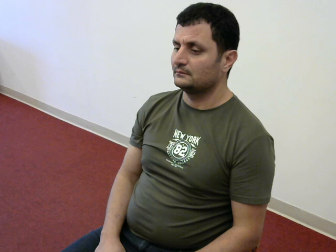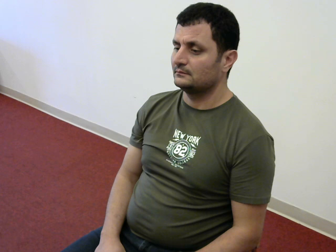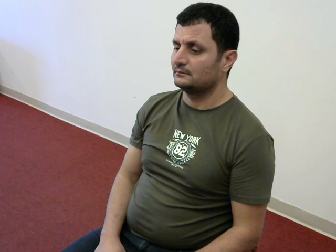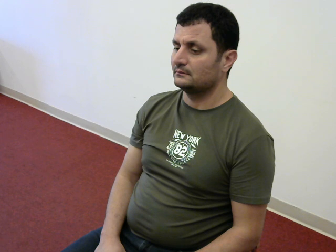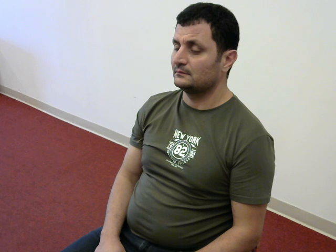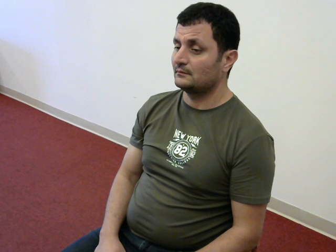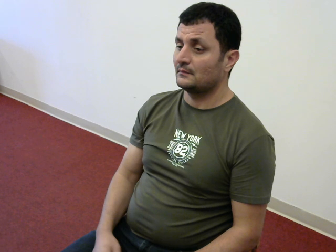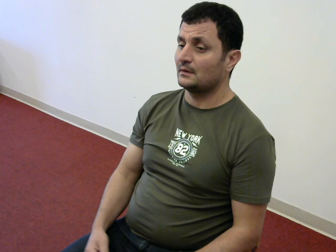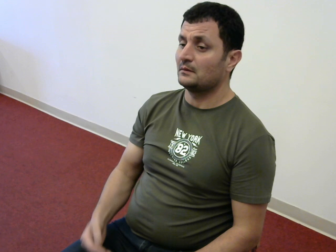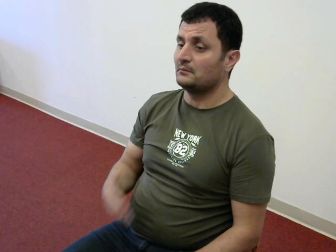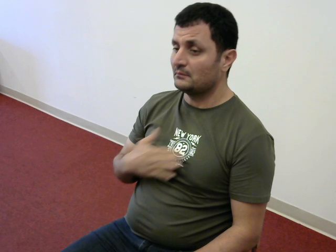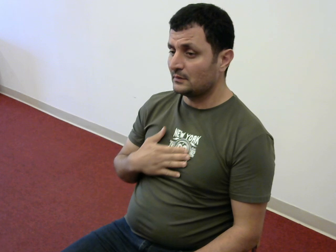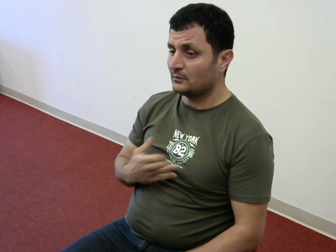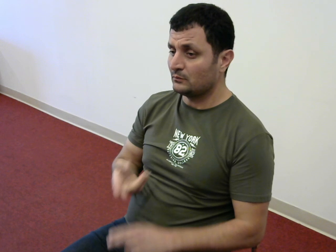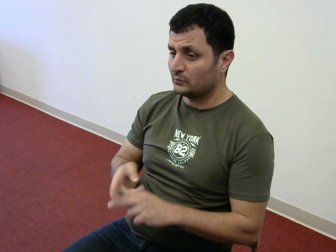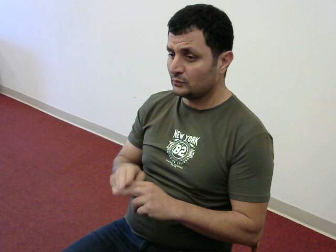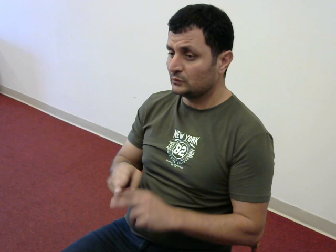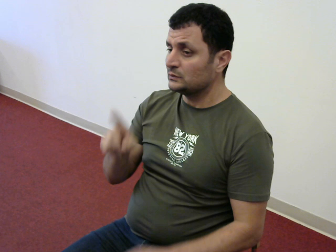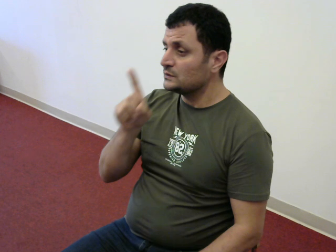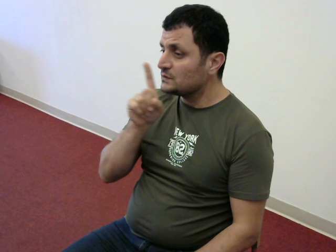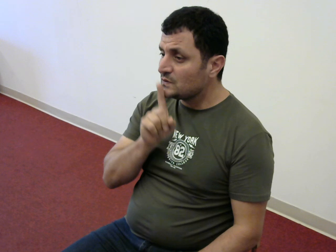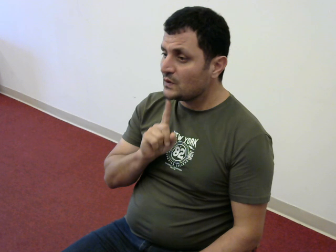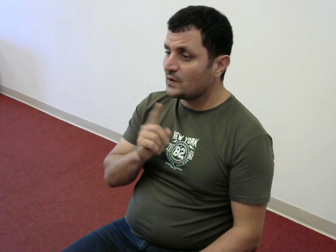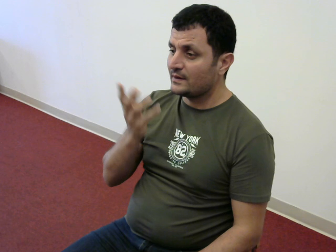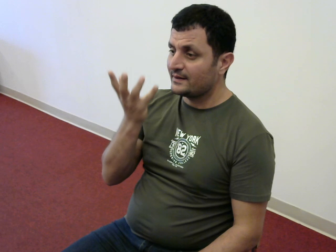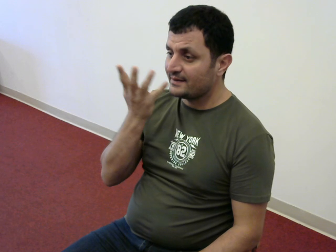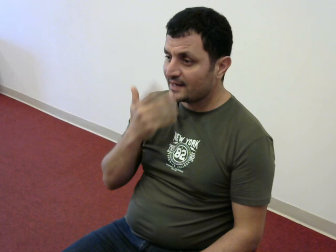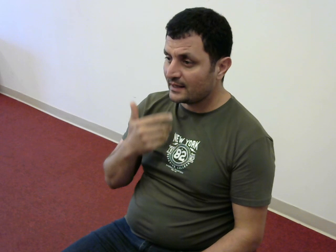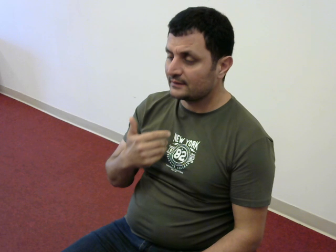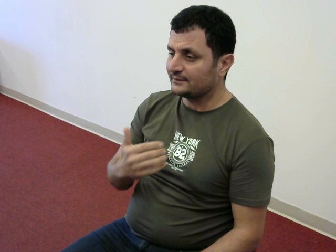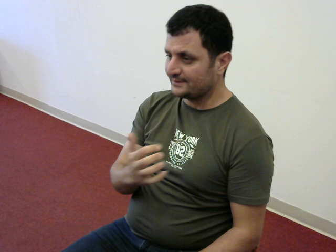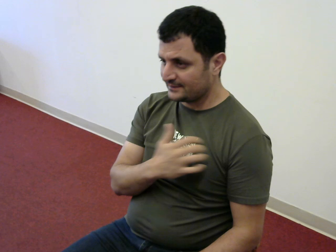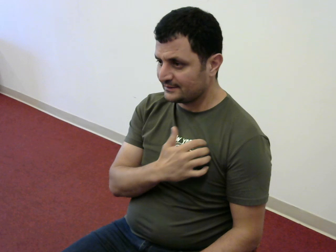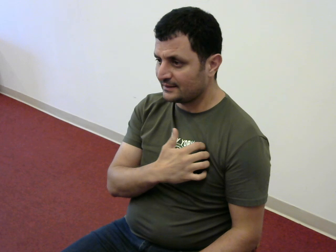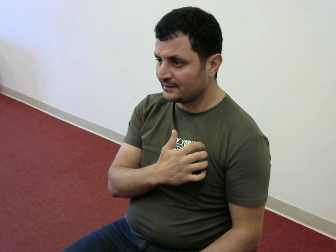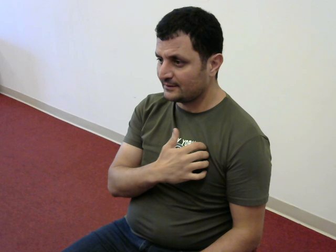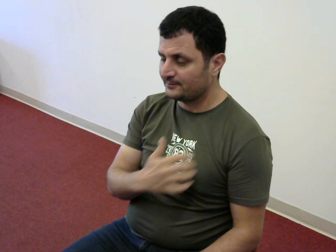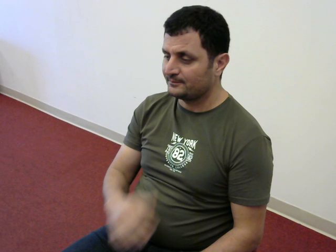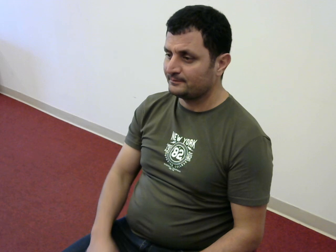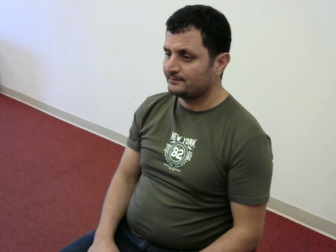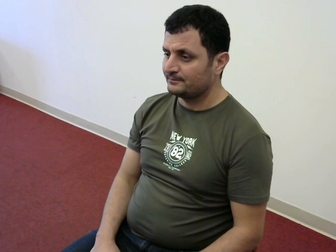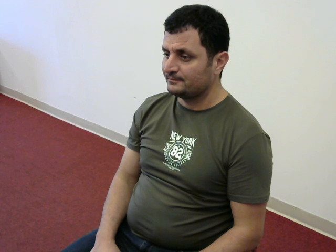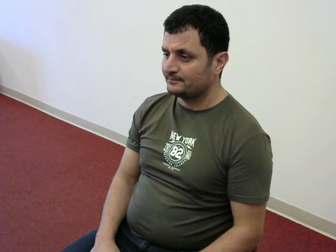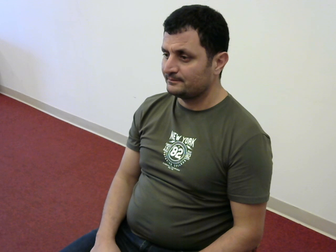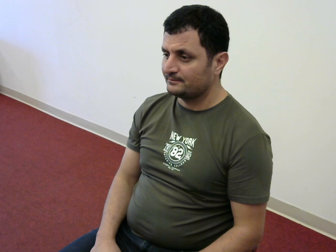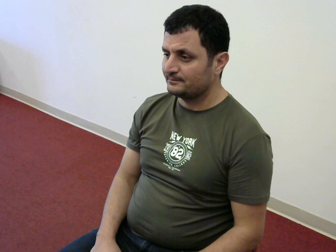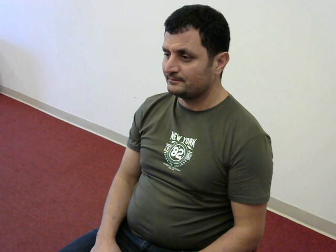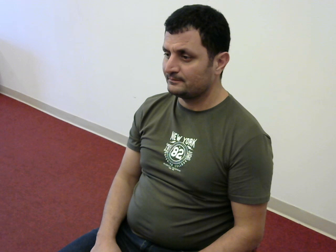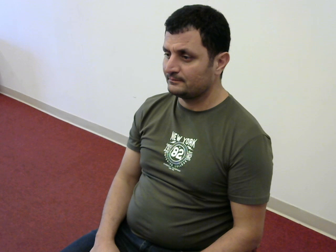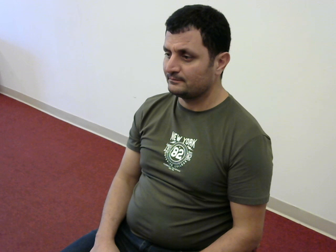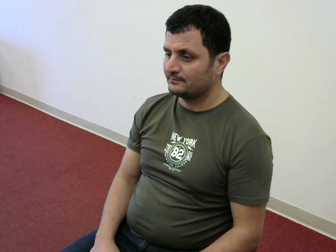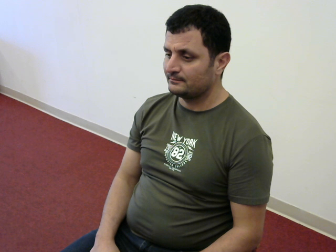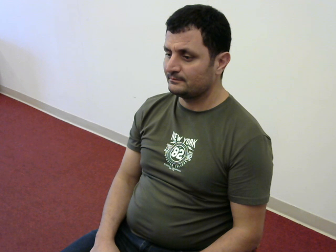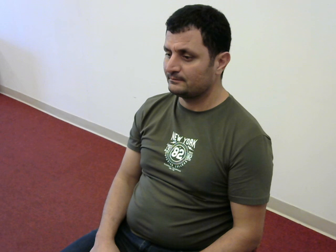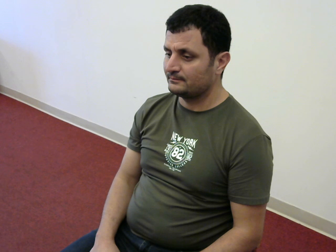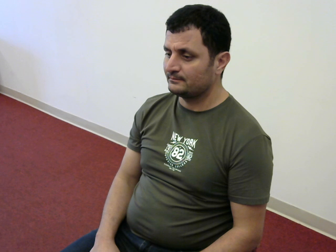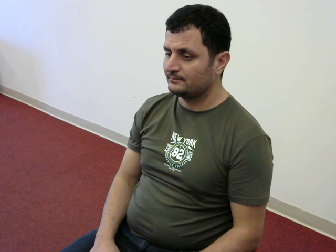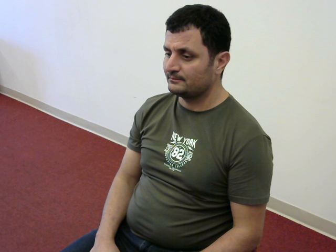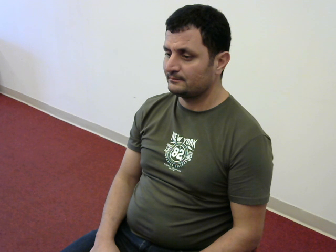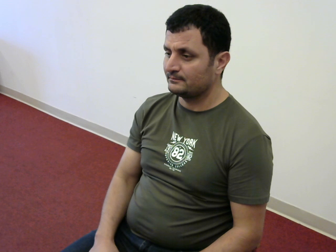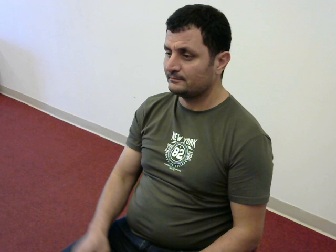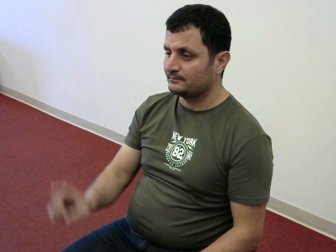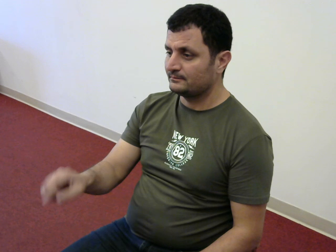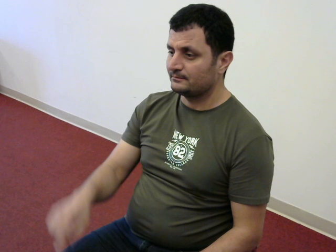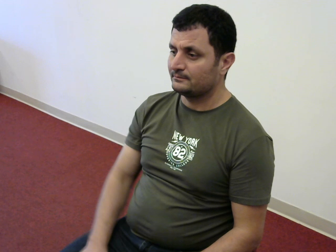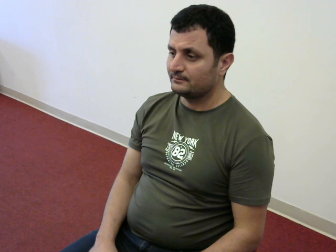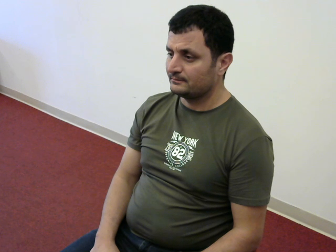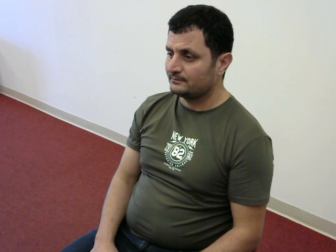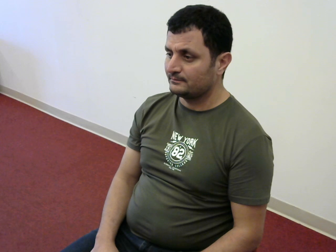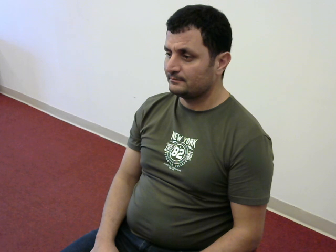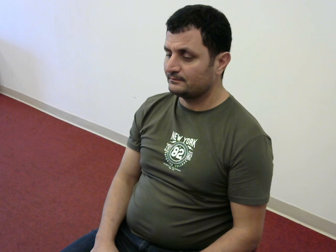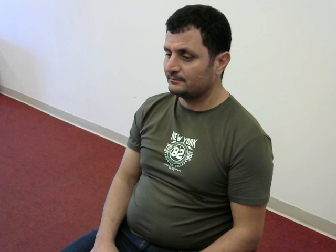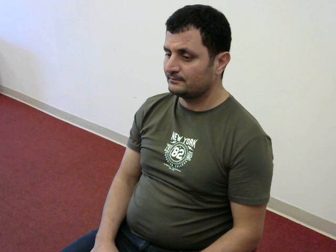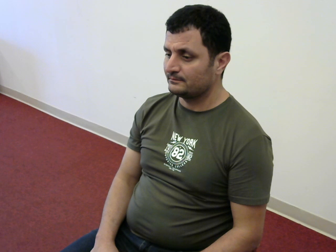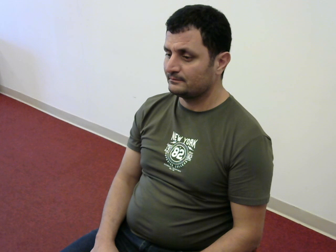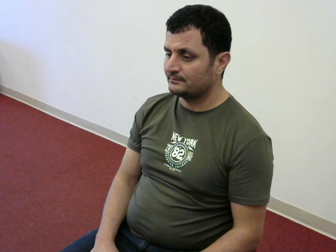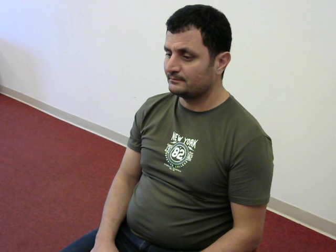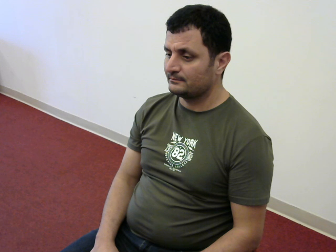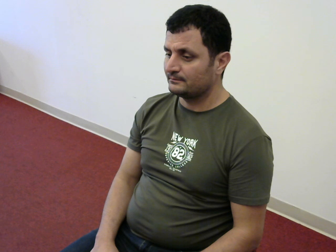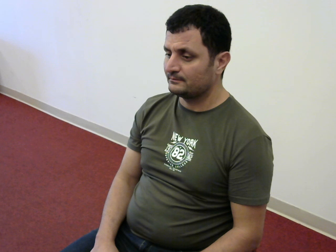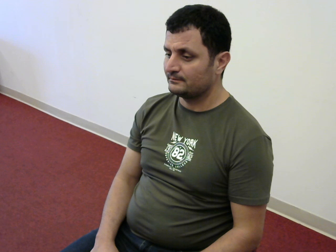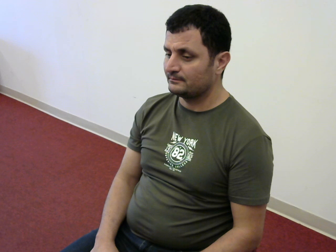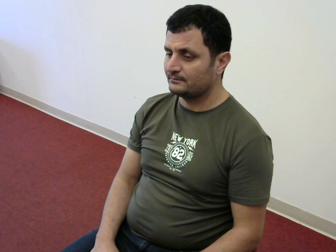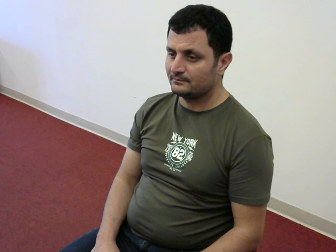Mən bunun göy rəngdə olanını istəyirəm